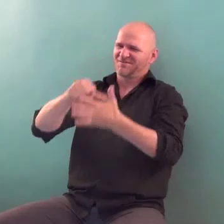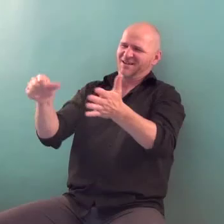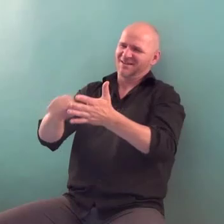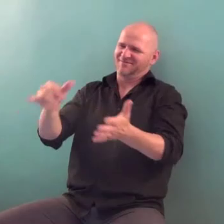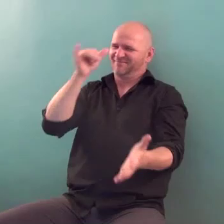Jadę na wycieczkę.